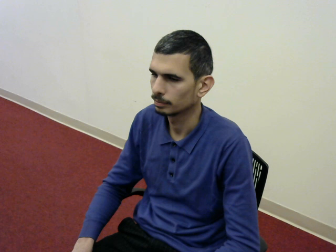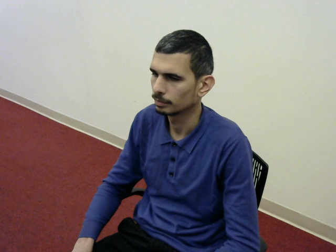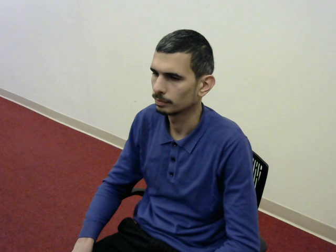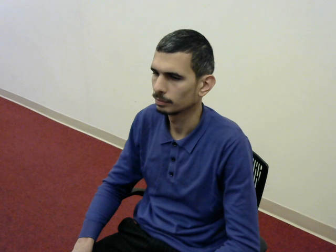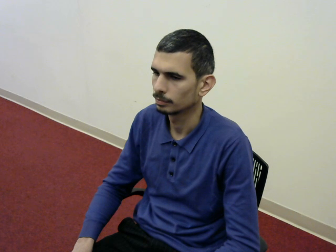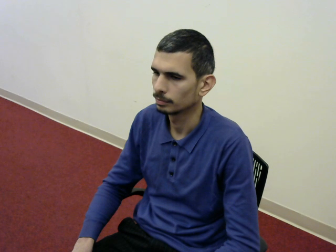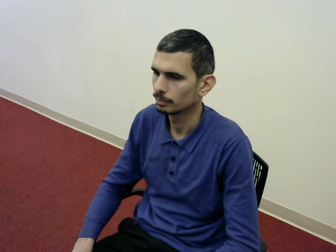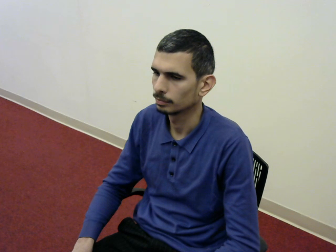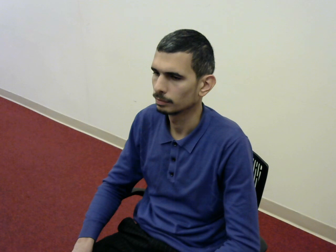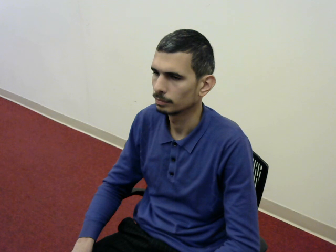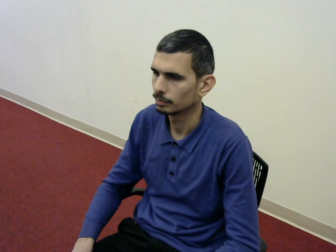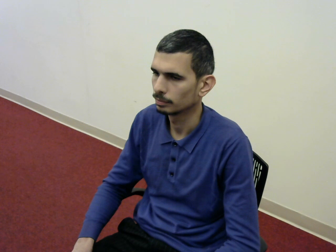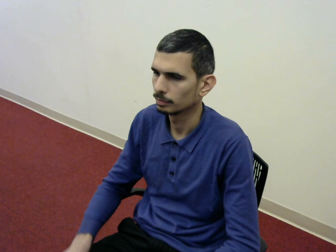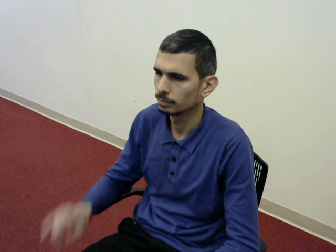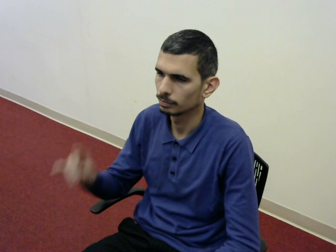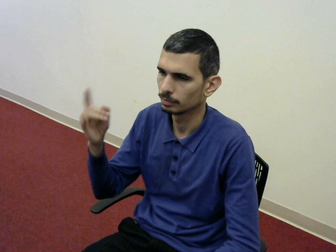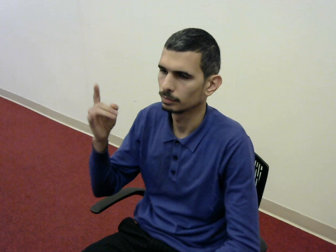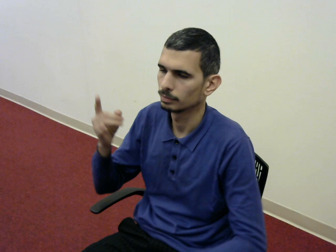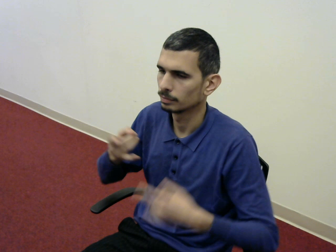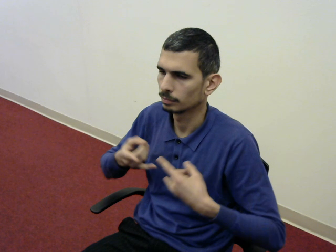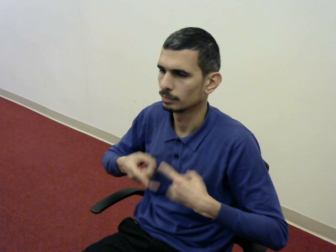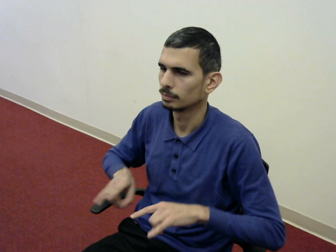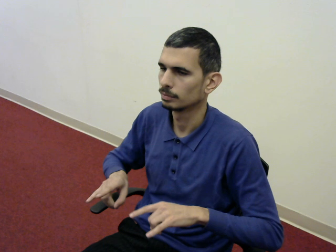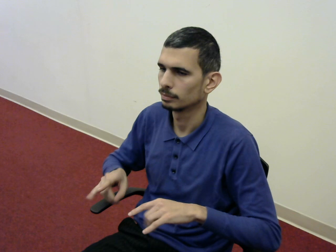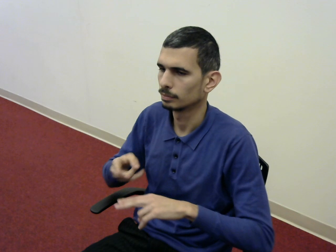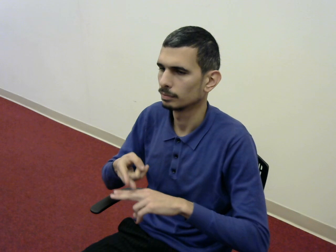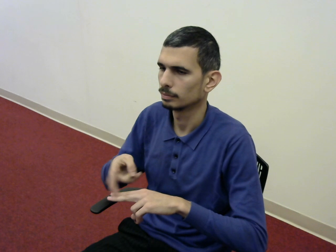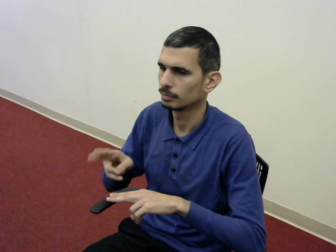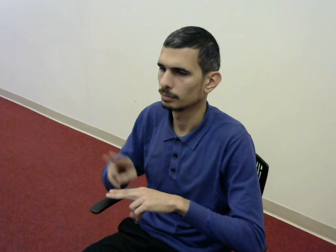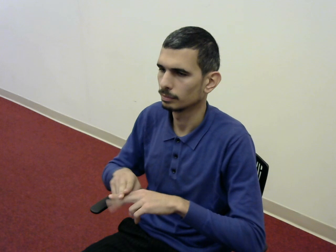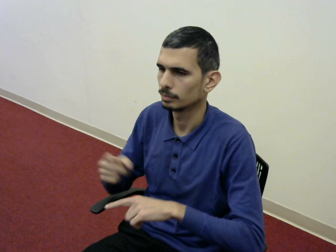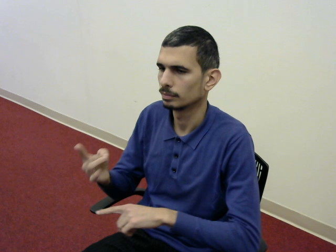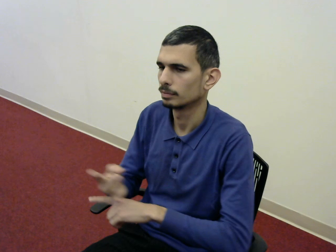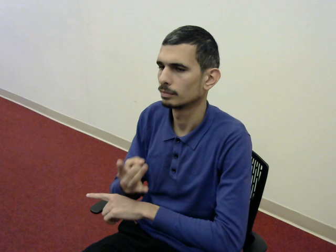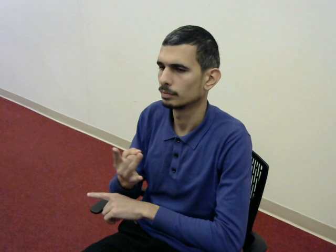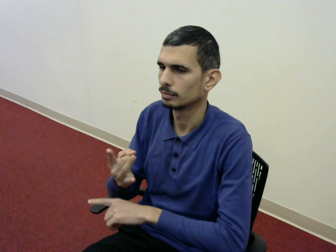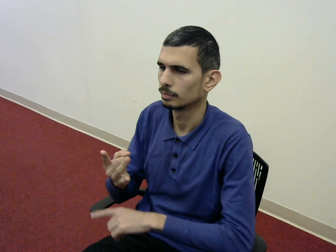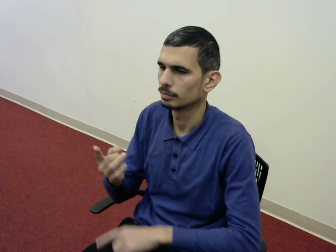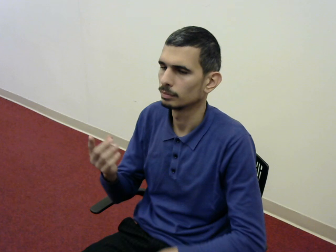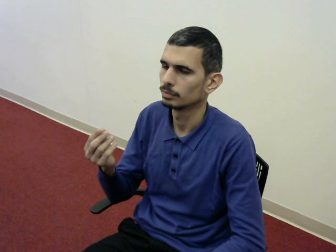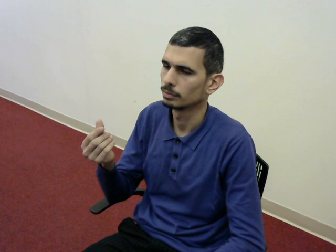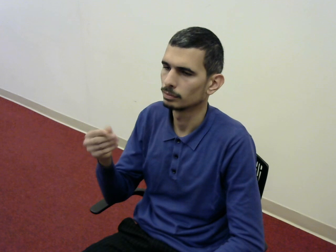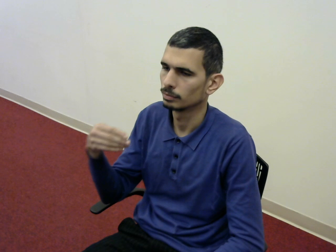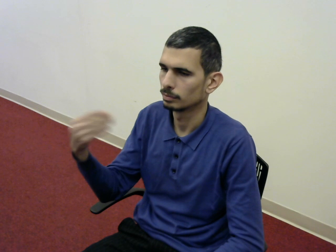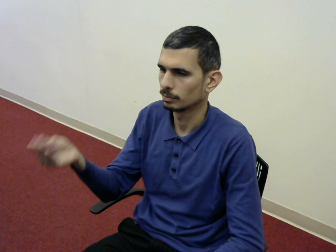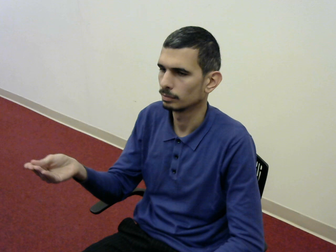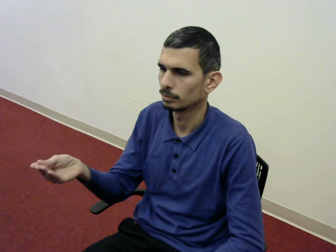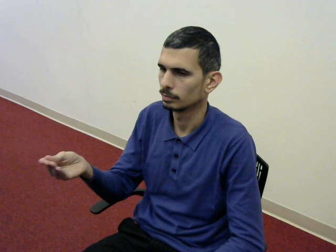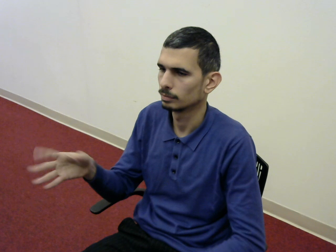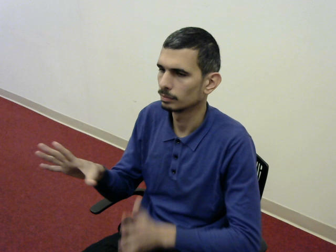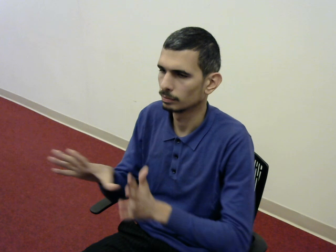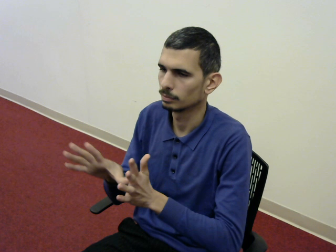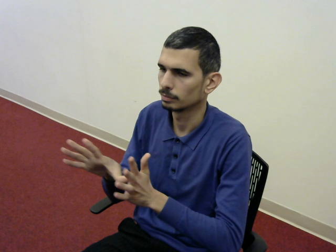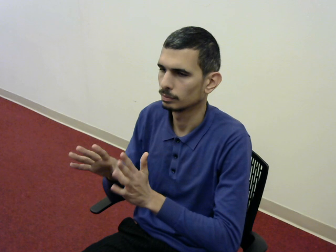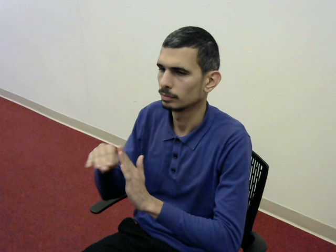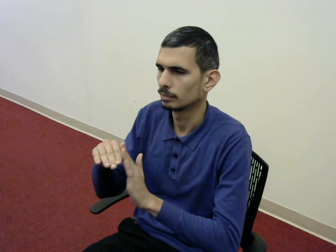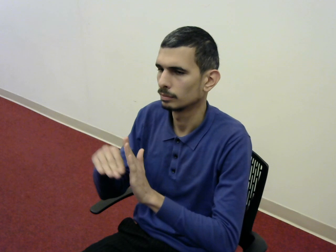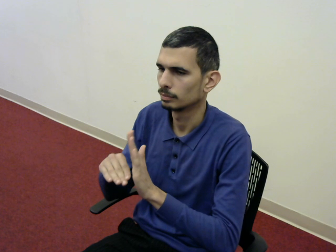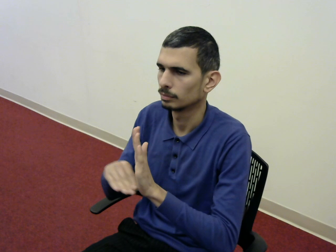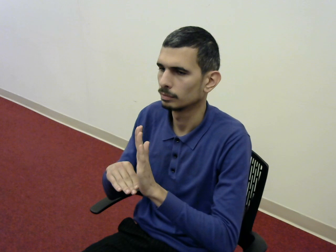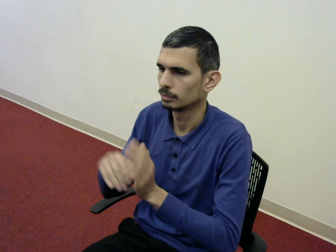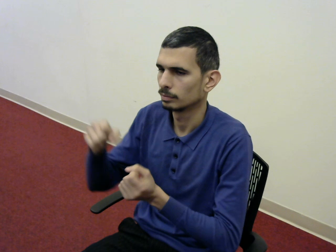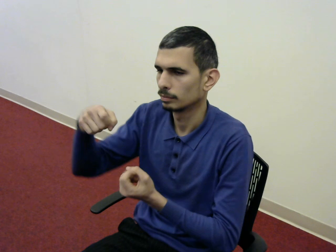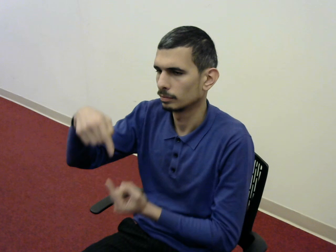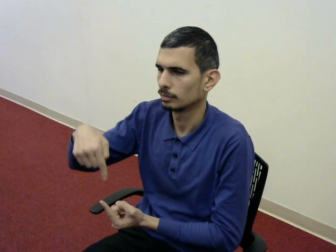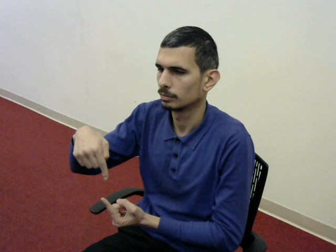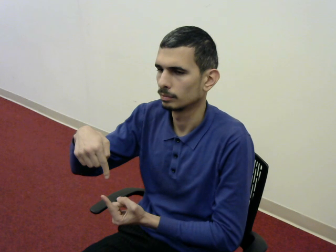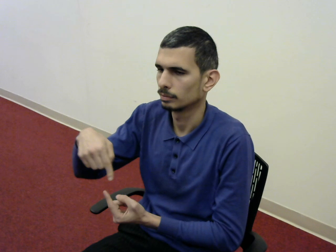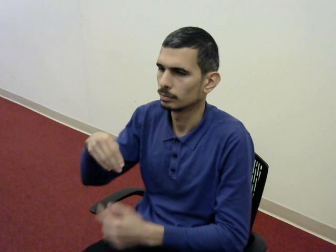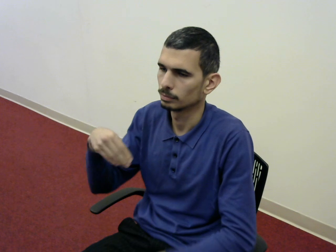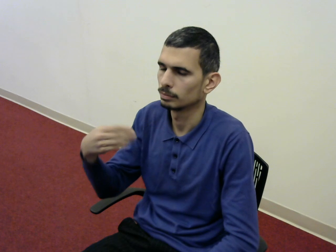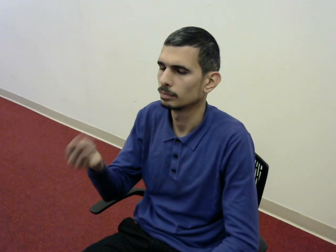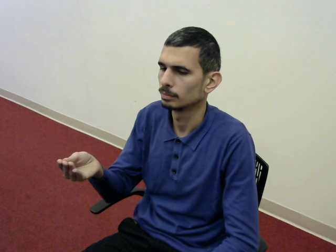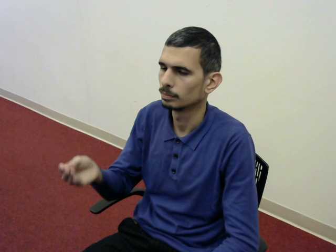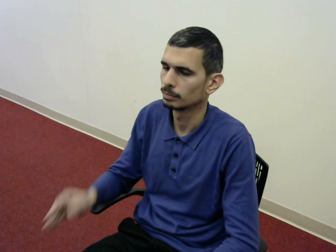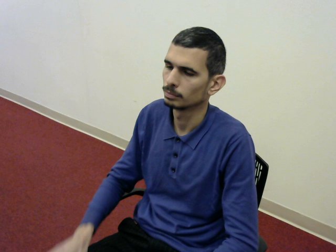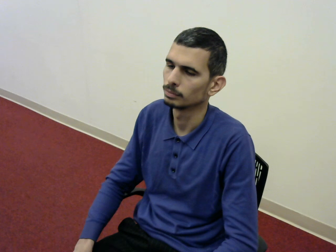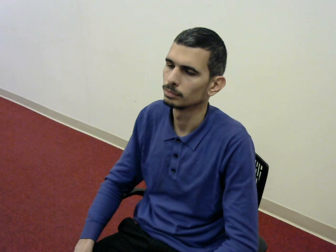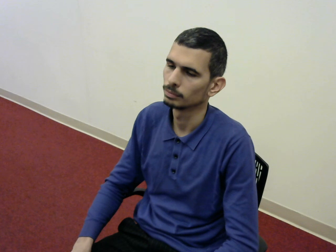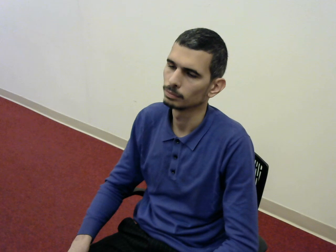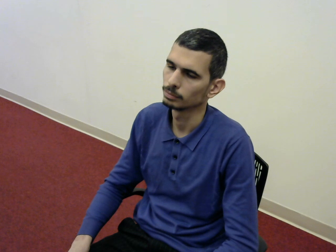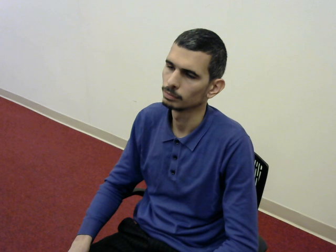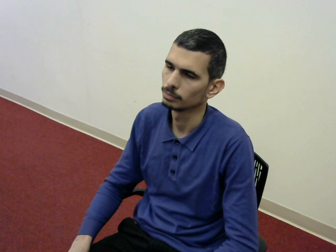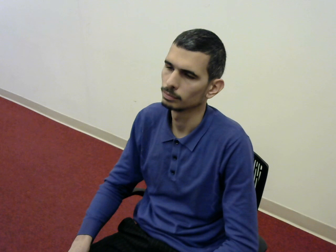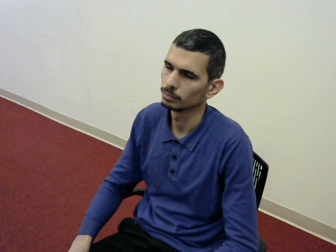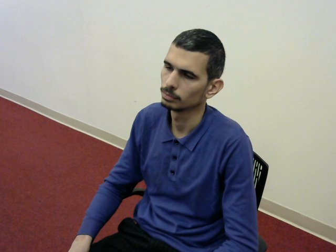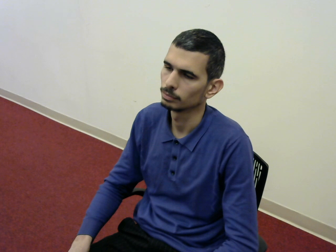Uşağın doğulmasına görə birdəfəlik məbləğin verilməsi elektron qaydaya uyğun verilir